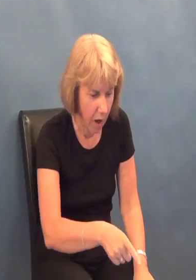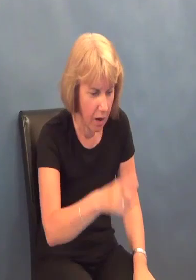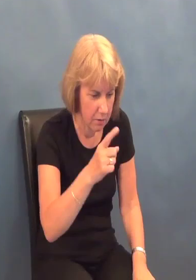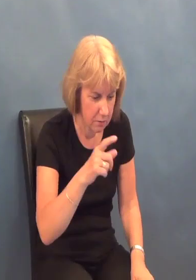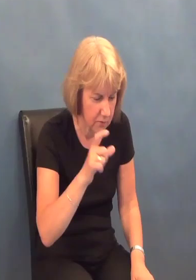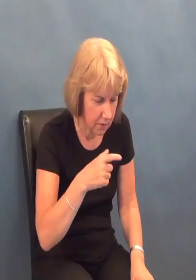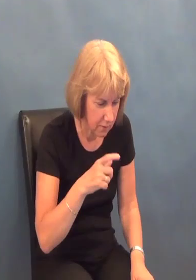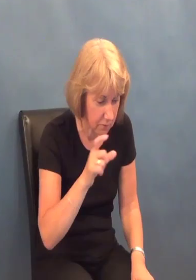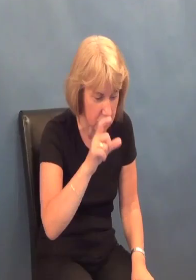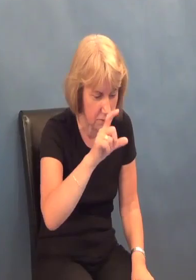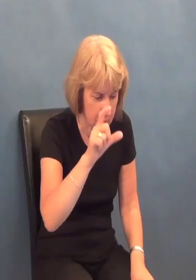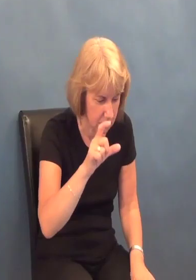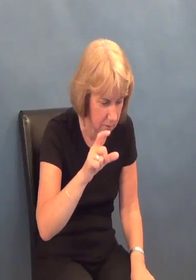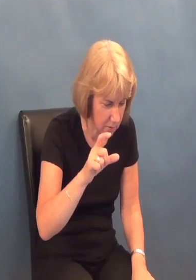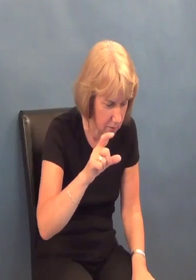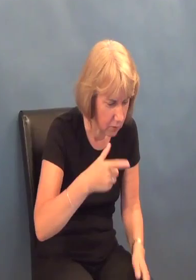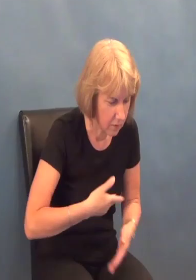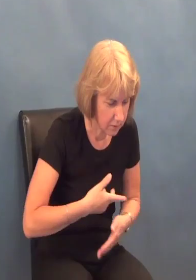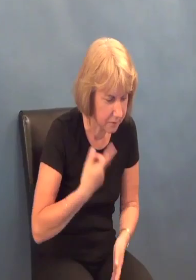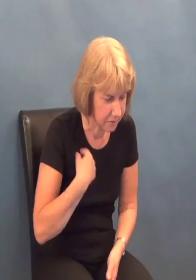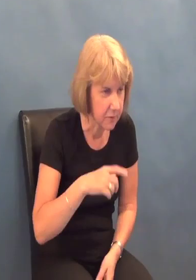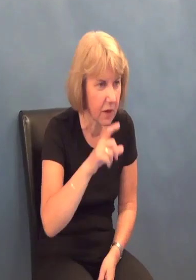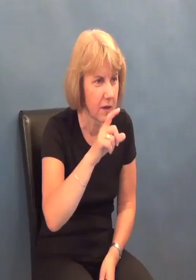Aaa czwartek. W czwartek są urodziny, aha.